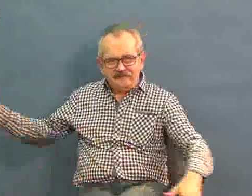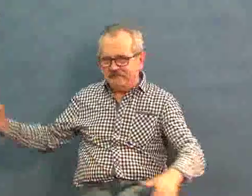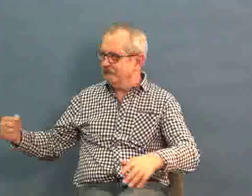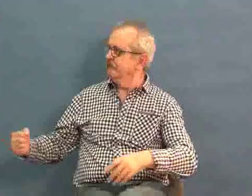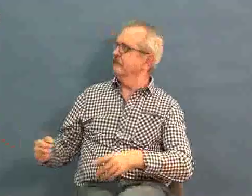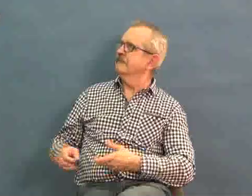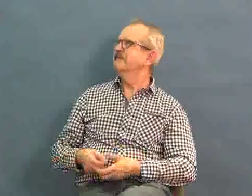Odwraca się zdziwiony i udaje, że nic nie knuł.